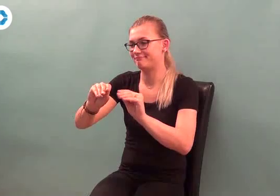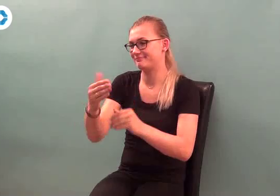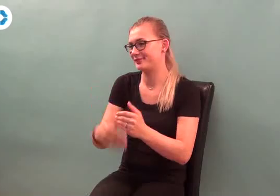Koniec.